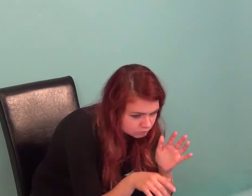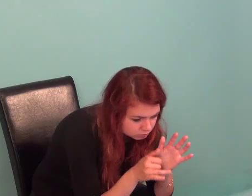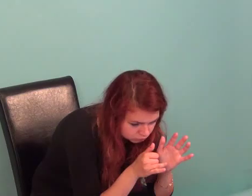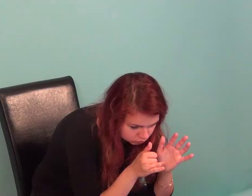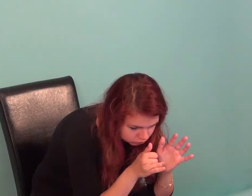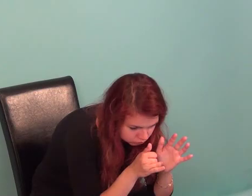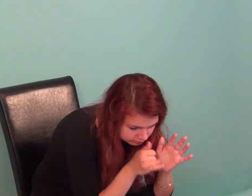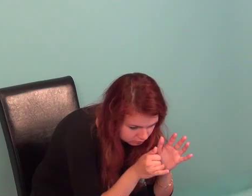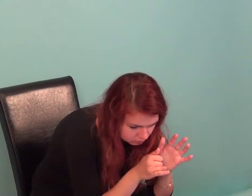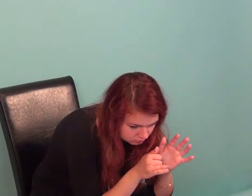Nie mogę.